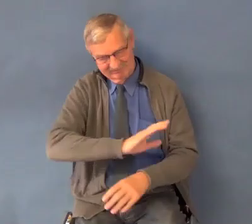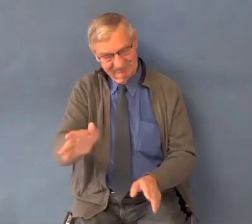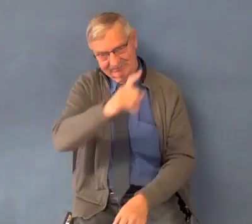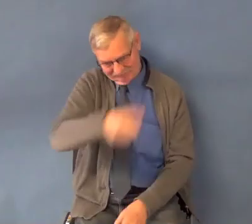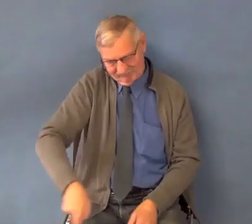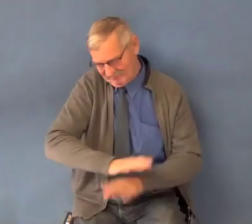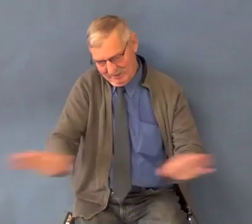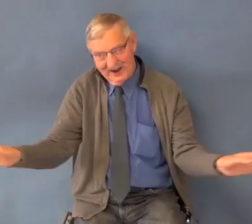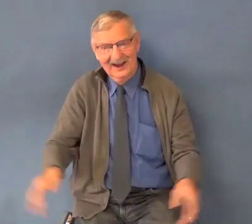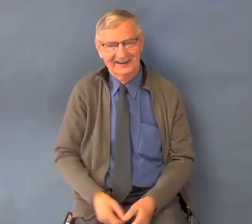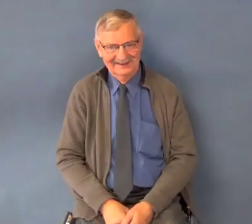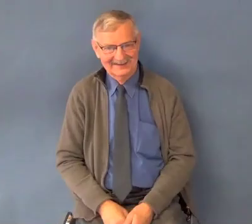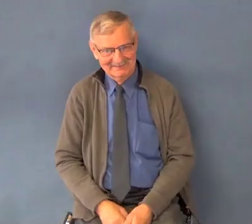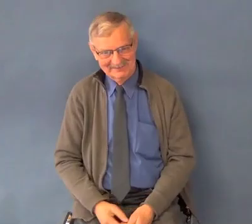Nie, jest przekreślone, nie ma.